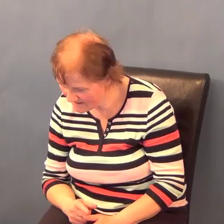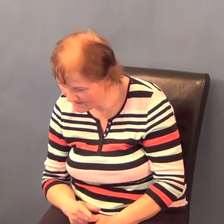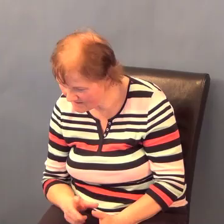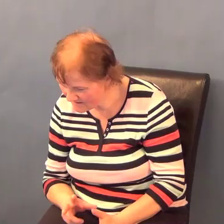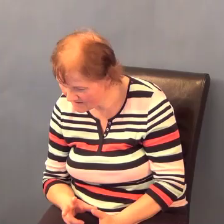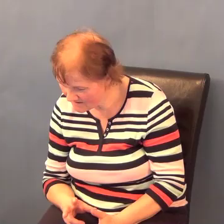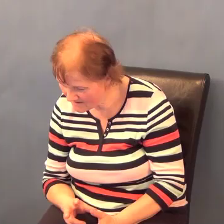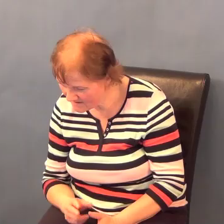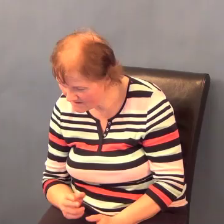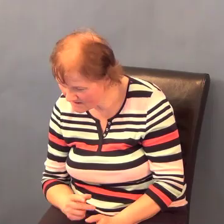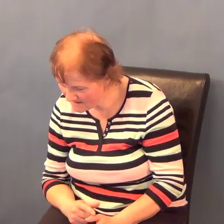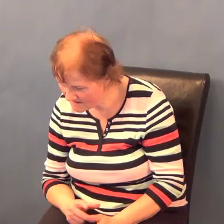Dwadzieścia osiem.